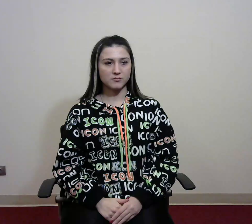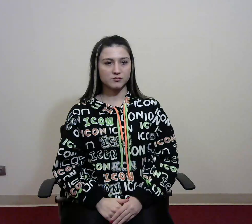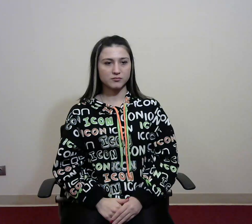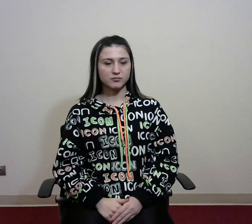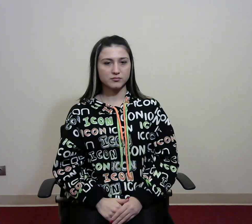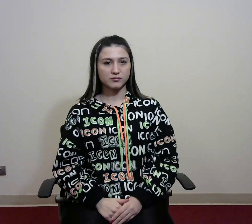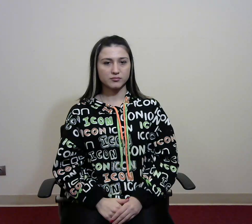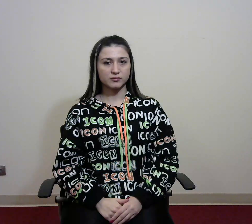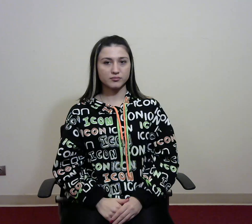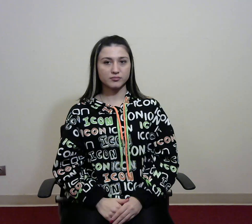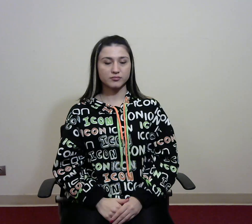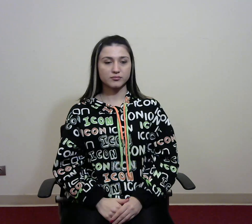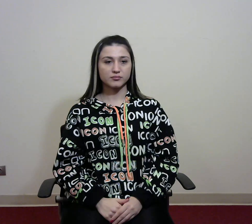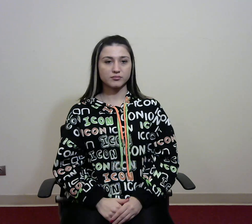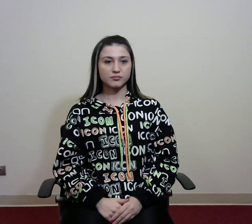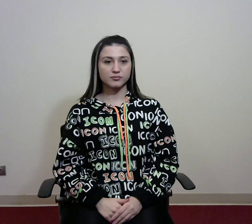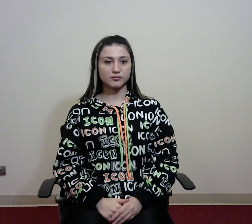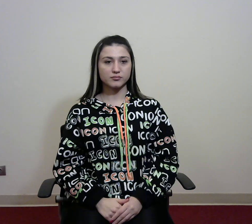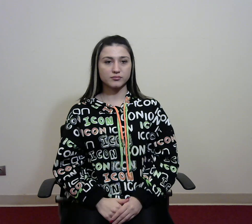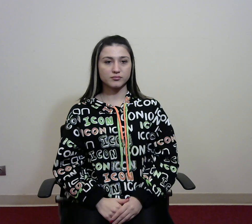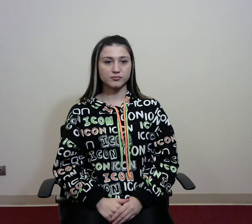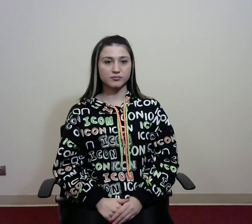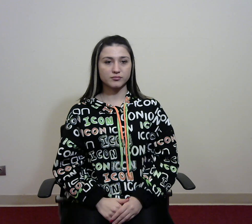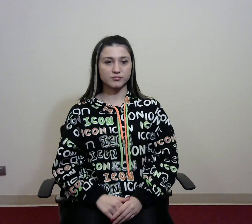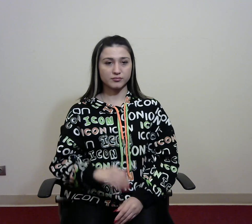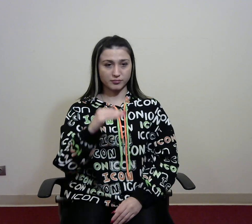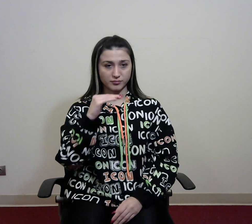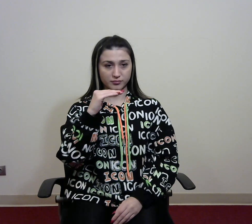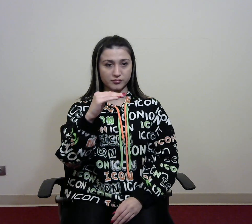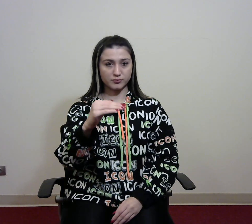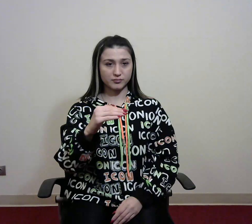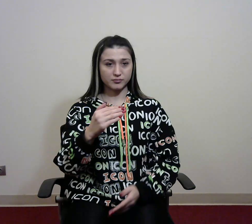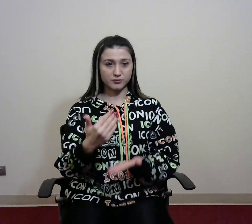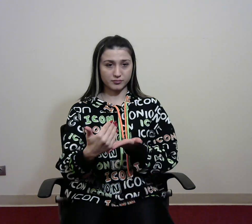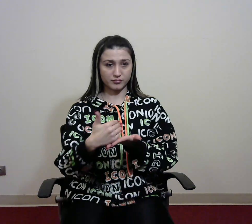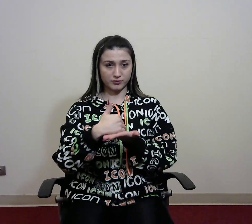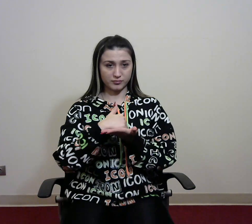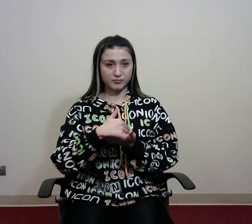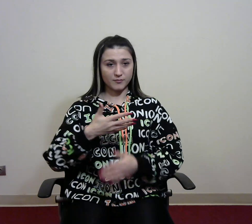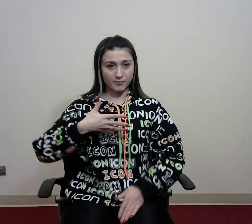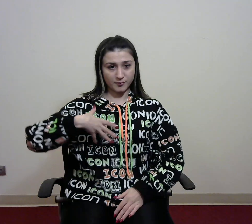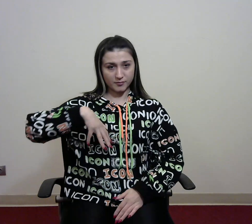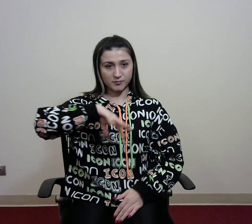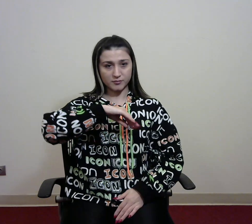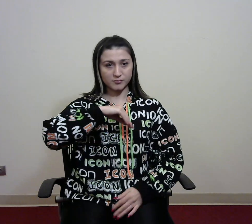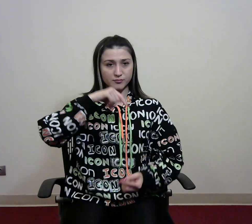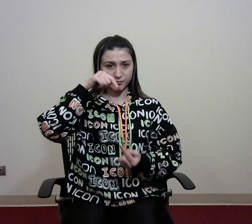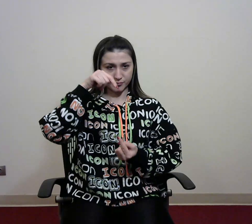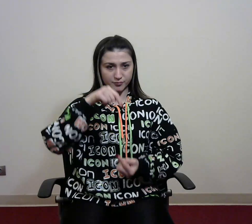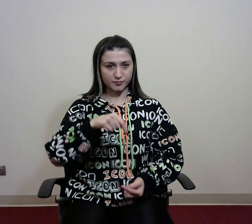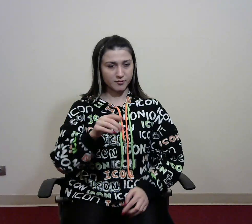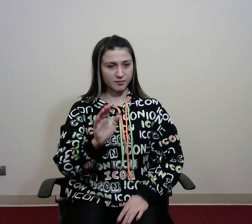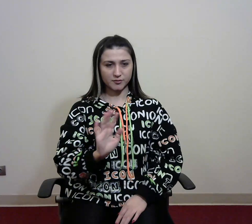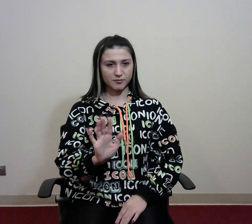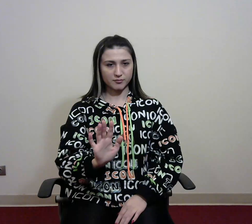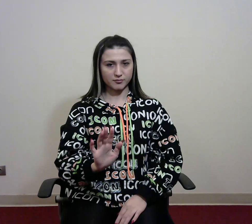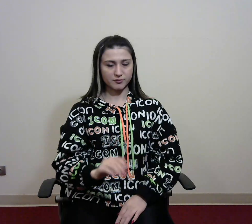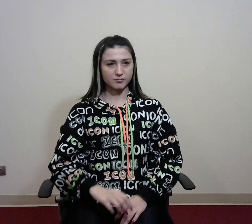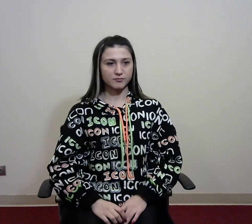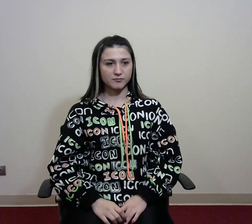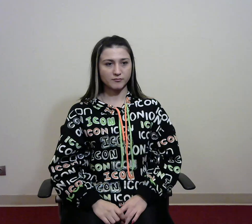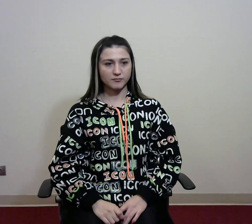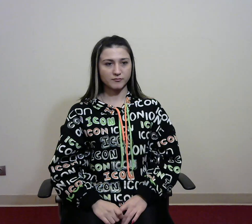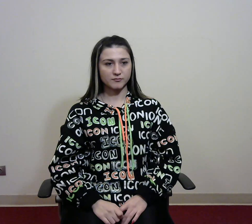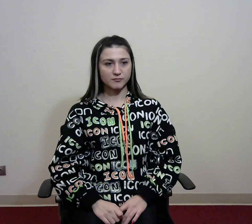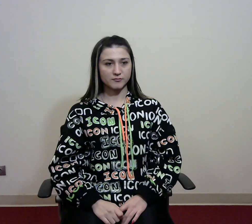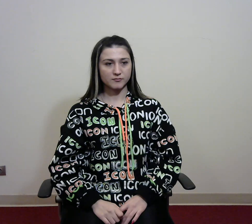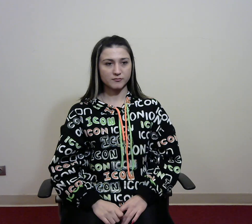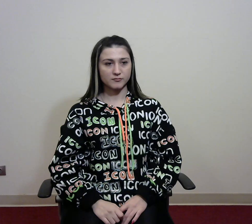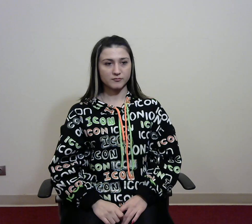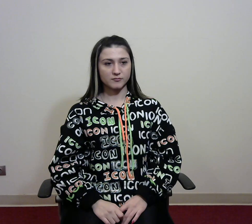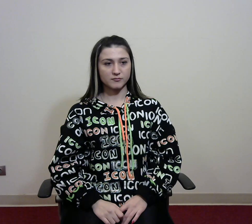Sizin müraciətiniz bizə uyğun deyildir